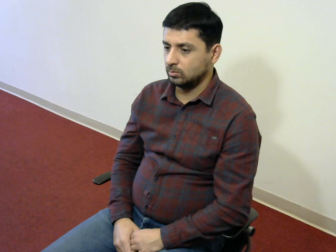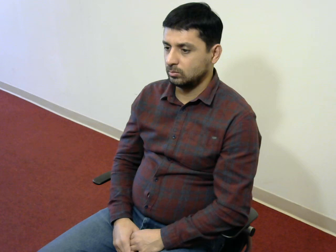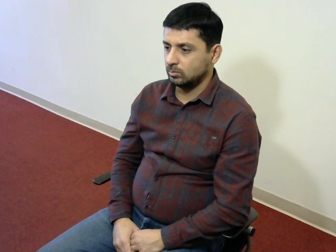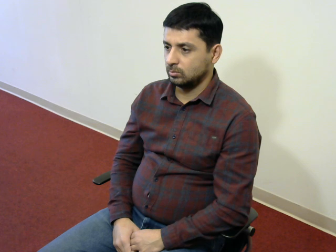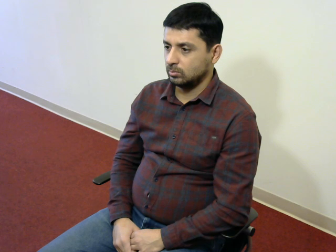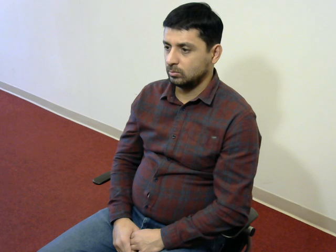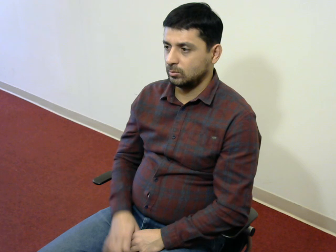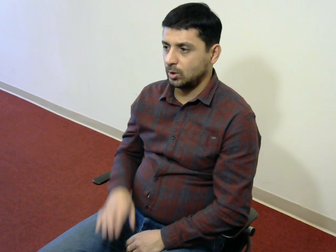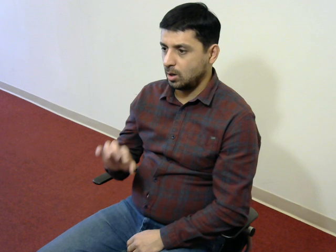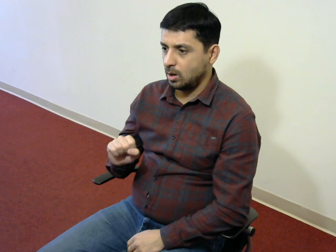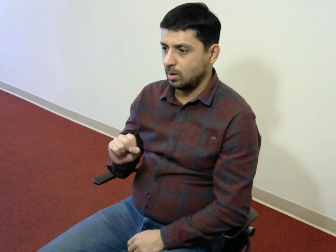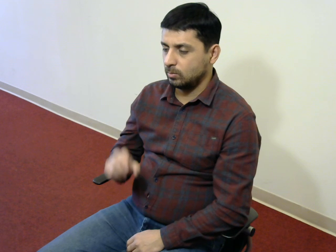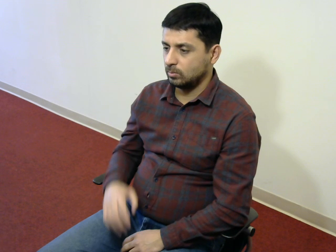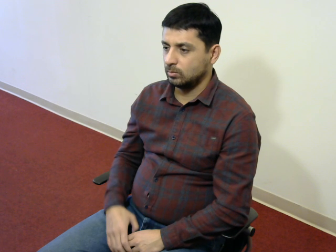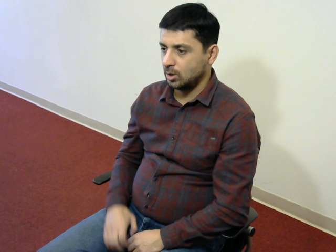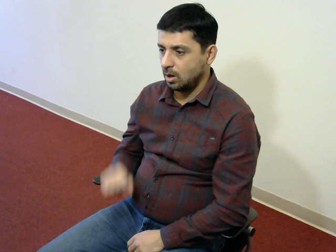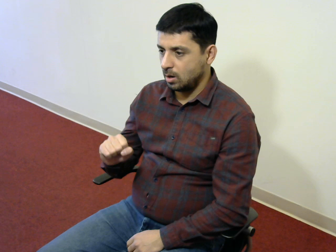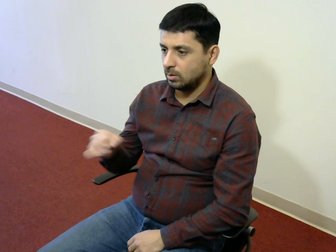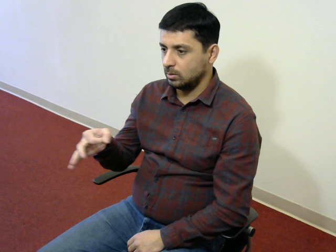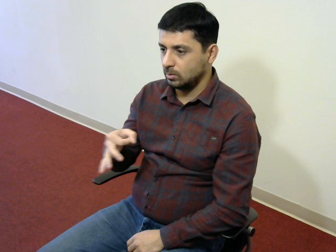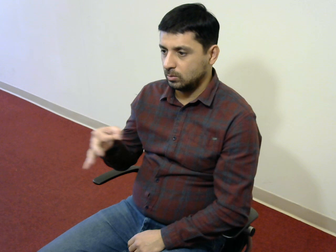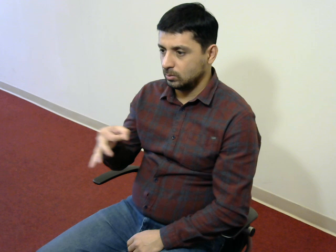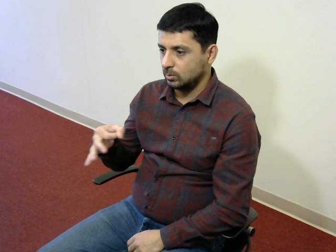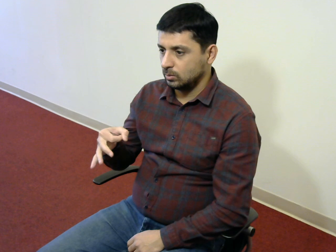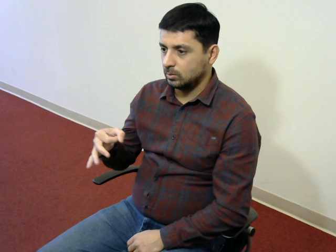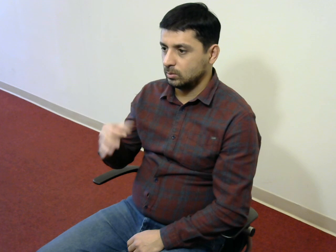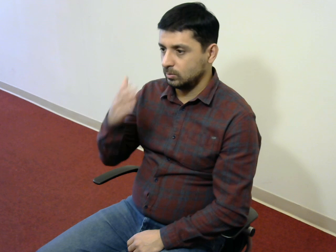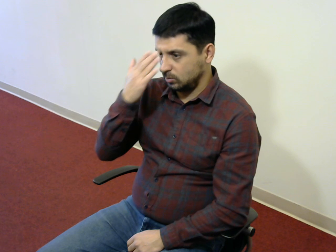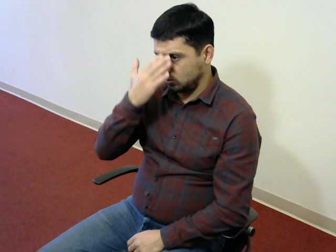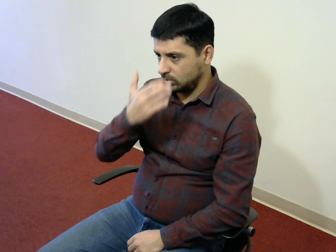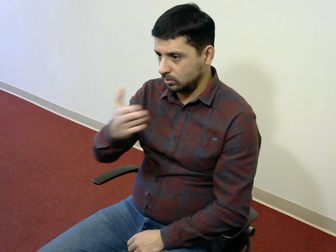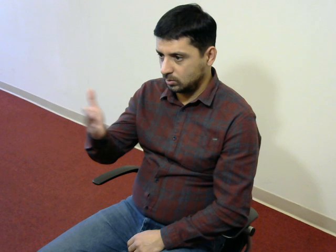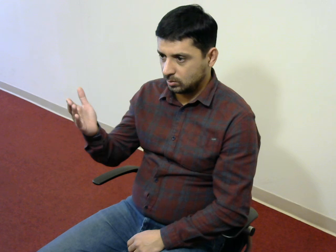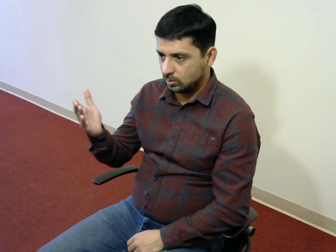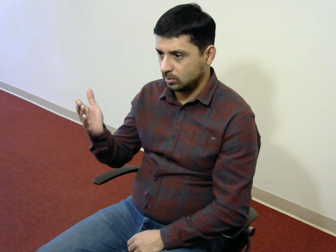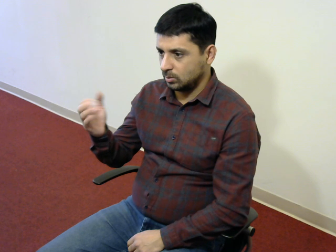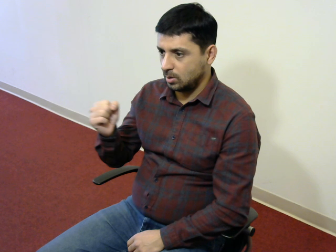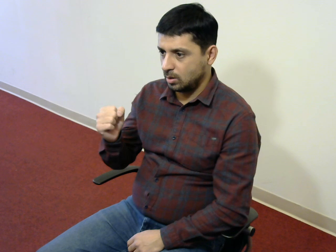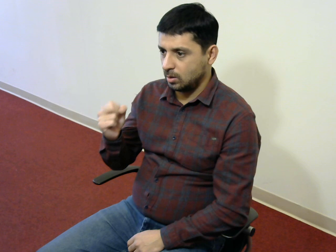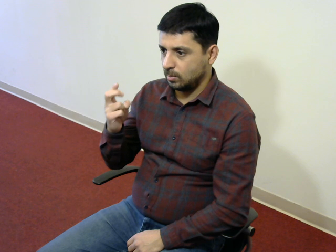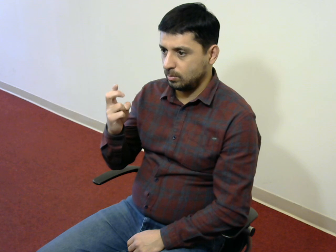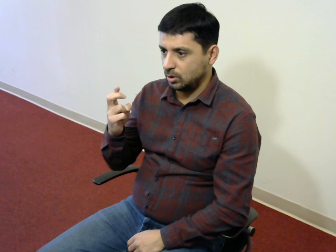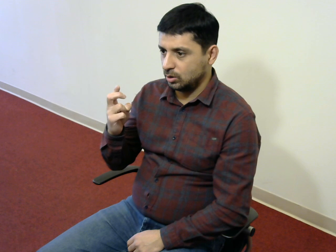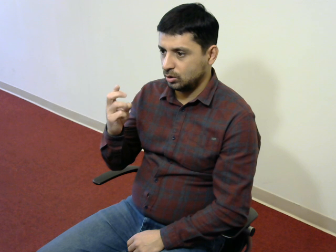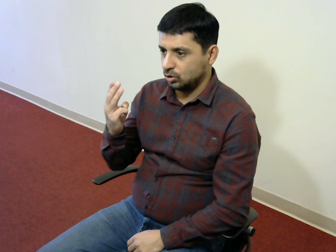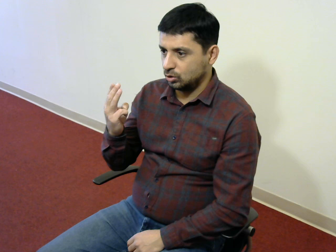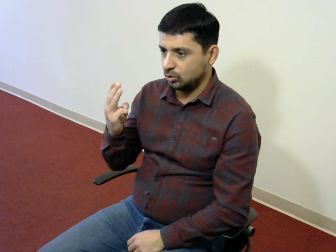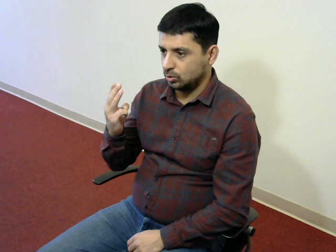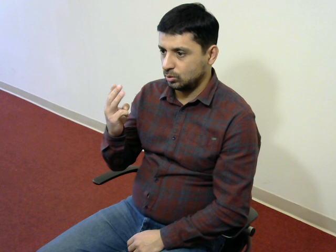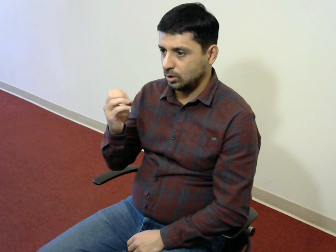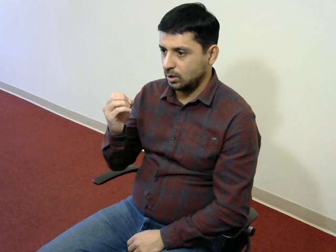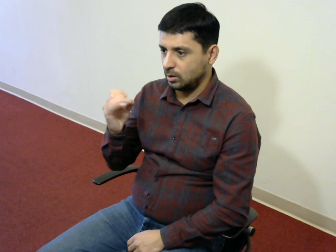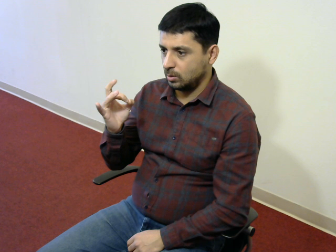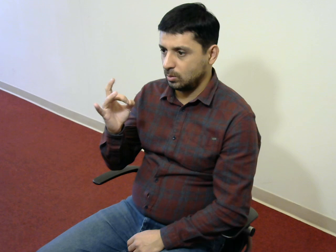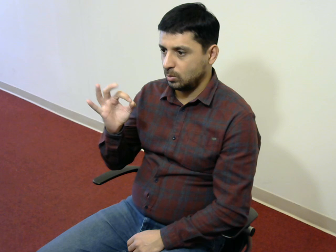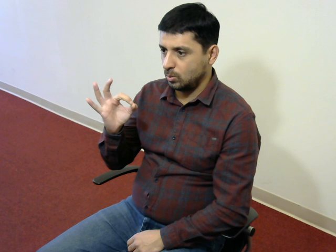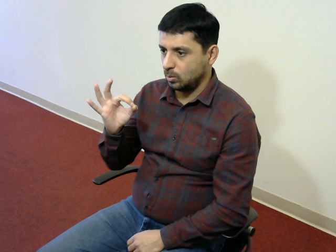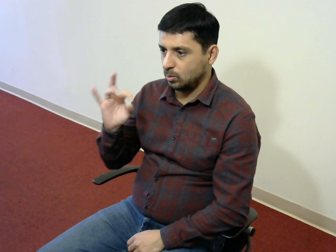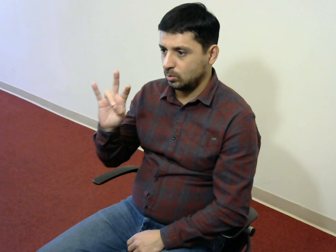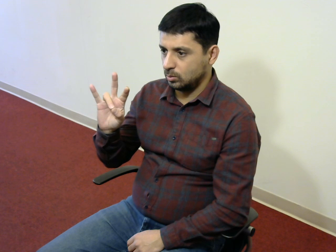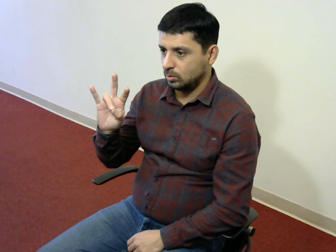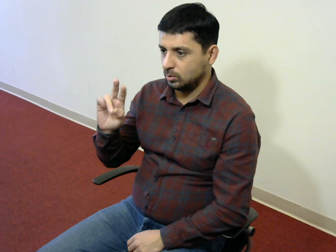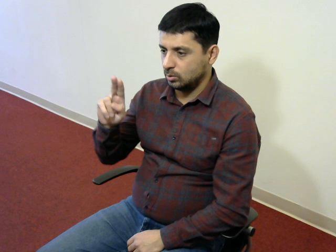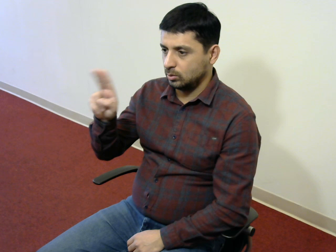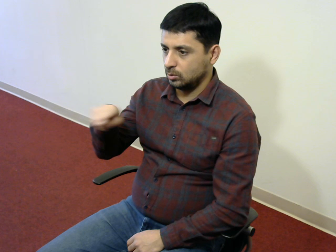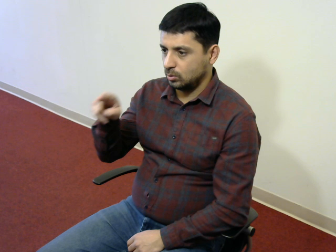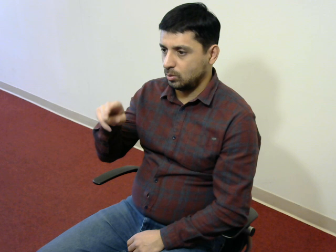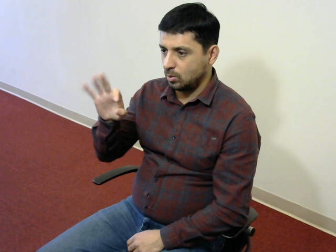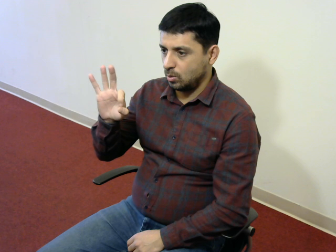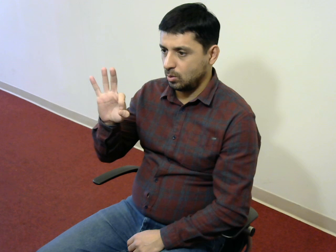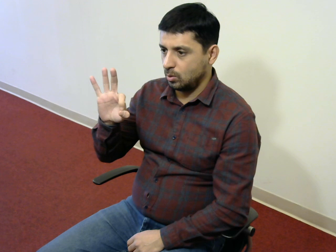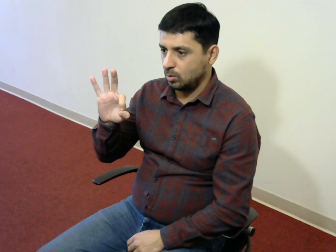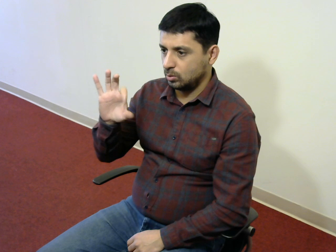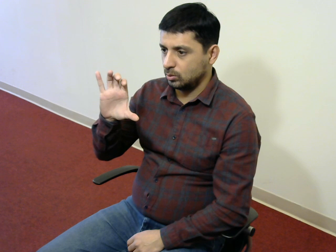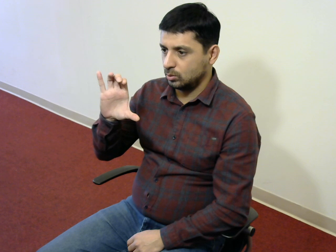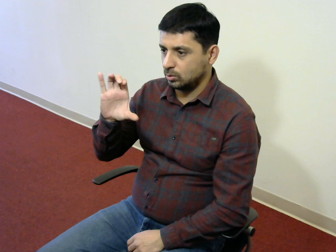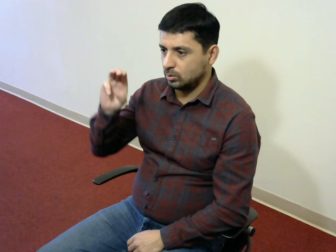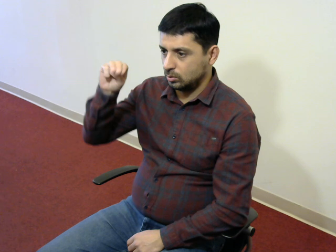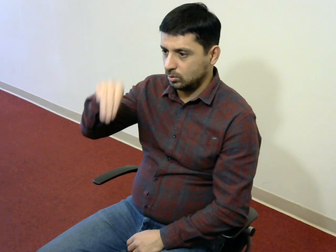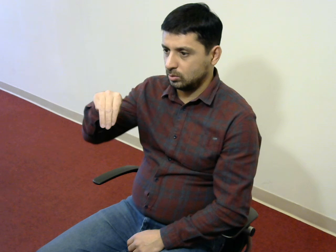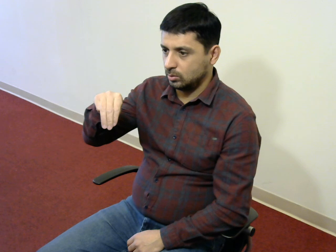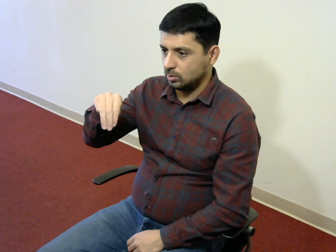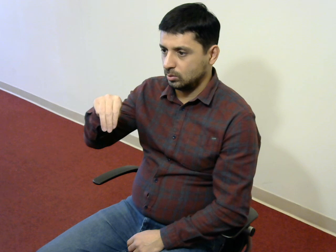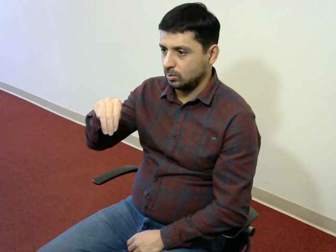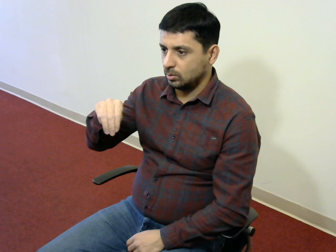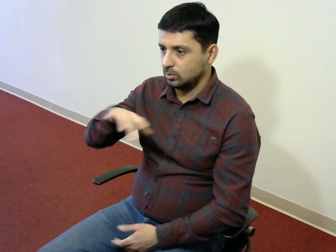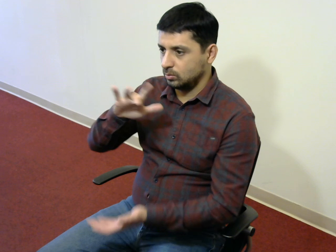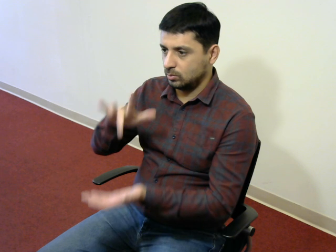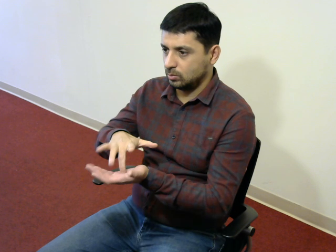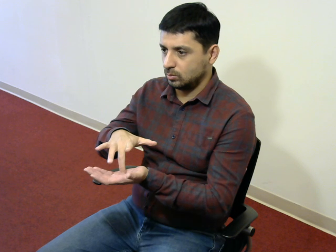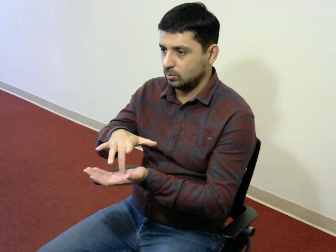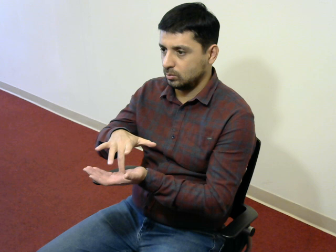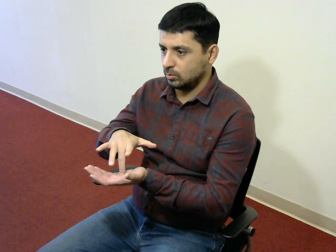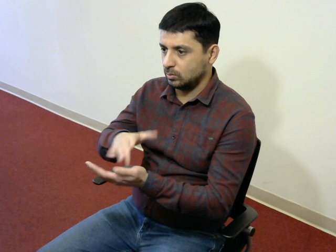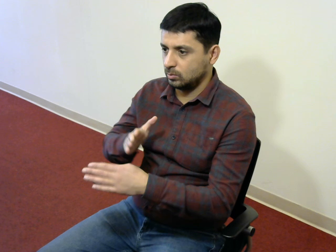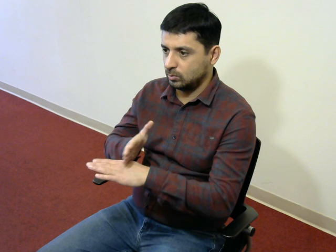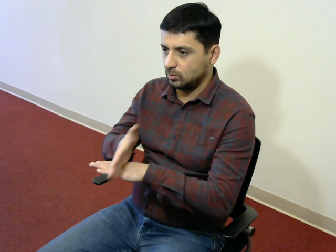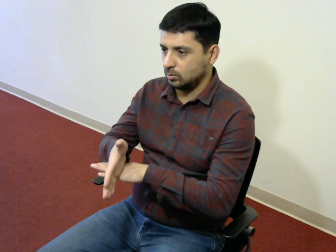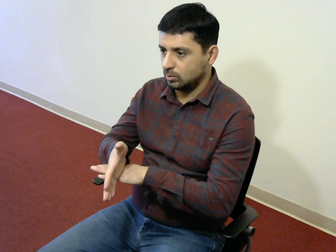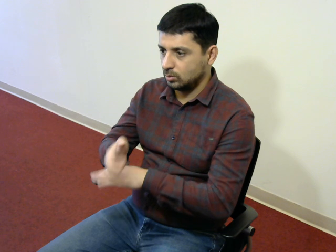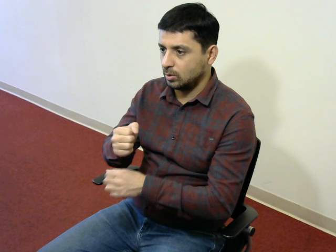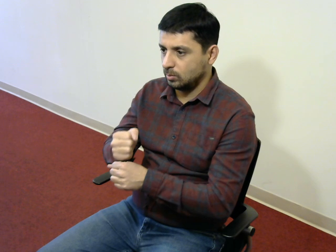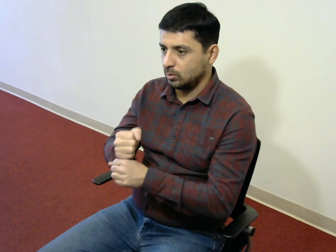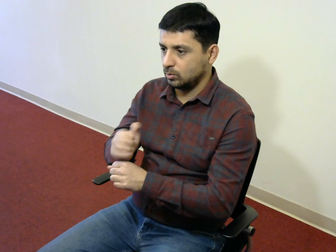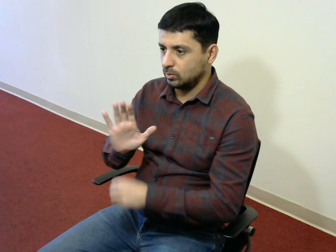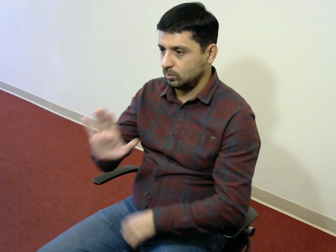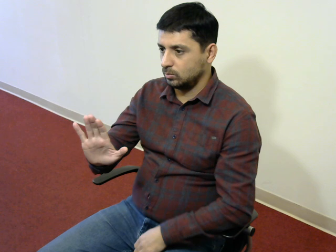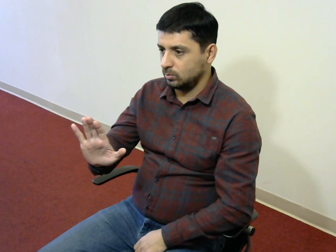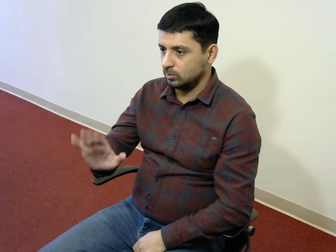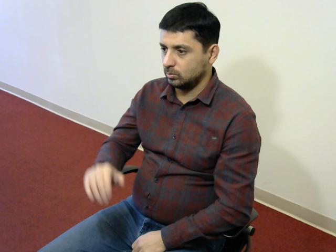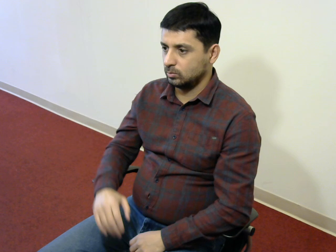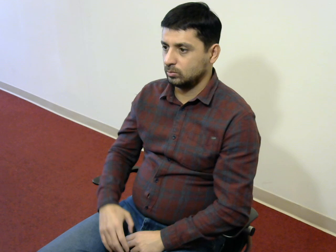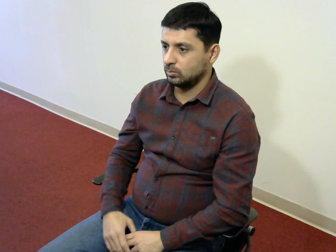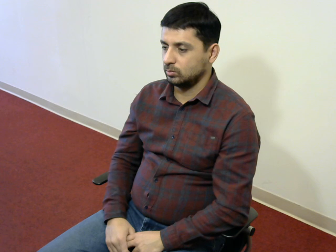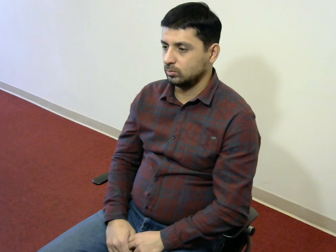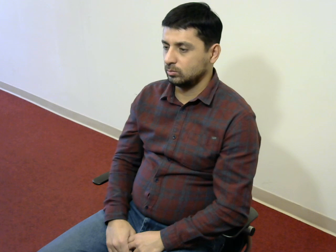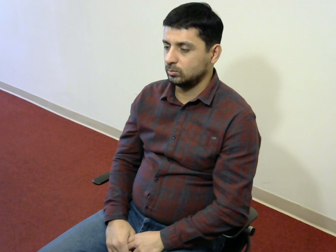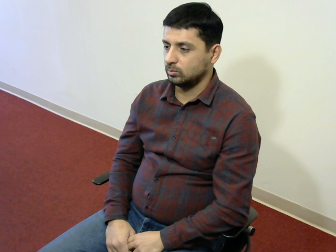Abşeron rayon sakinləri isə Abşeron DOST Mərkəzinə müraciət etməlidir